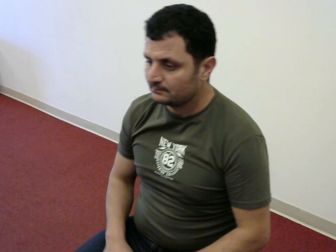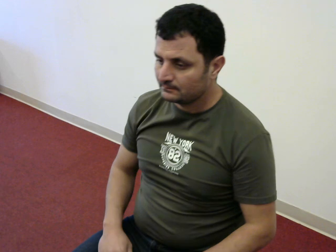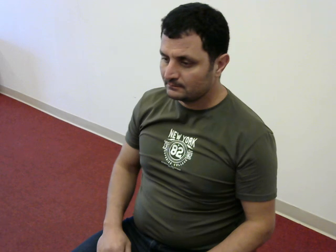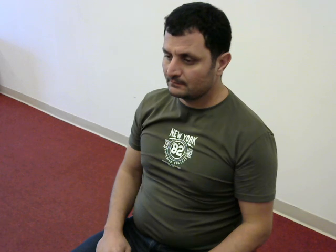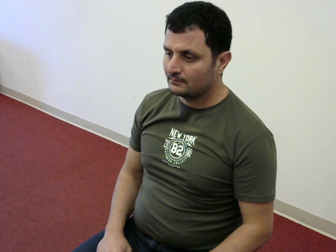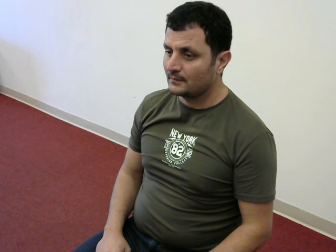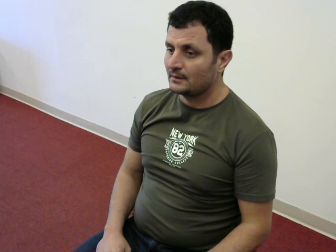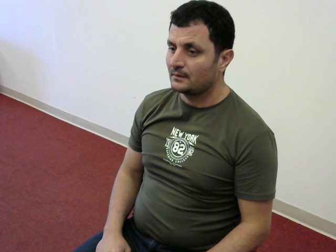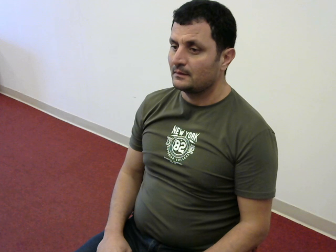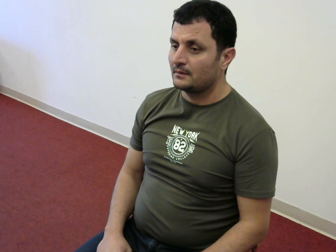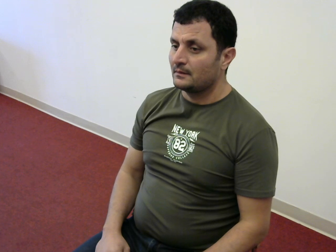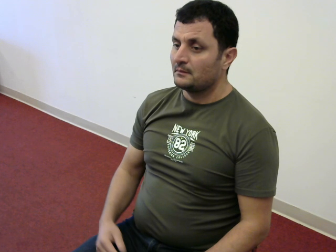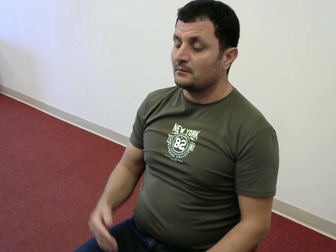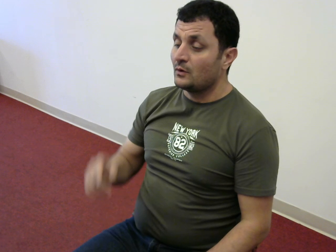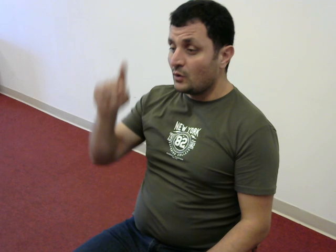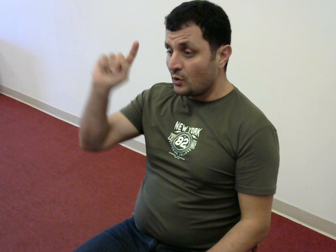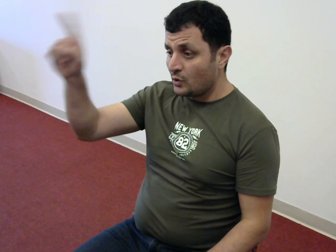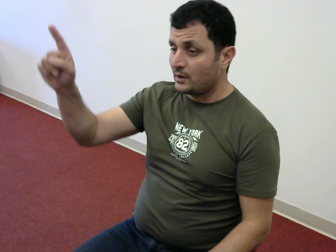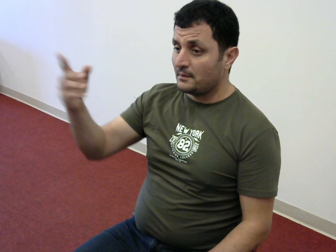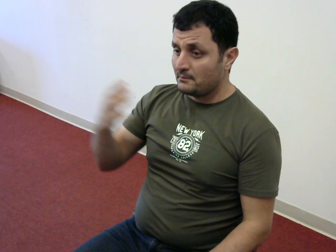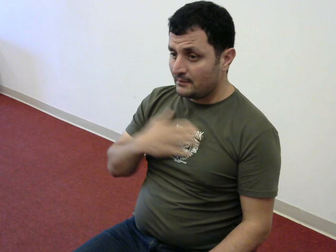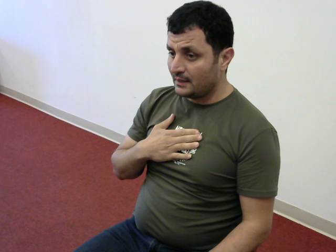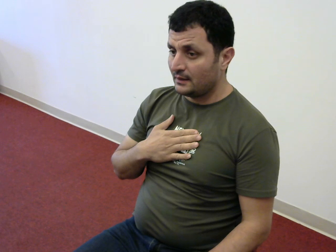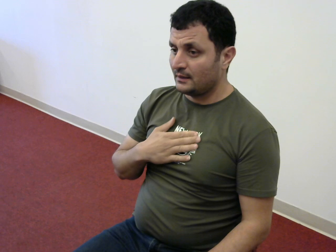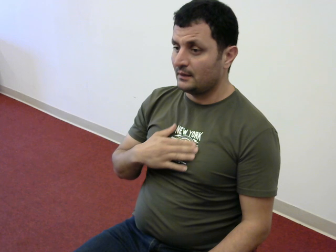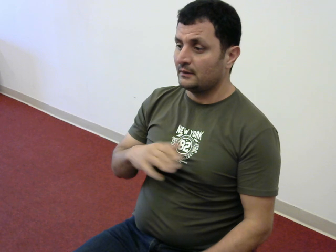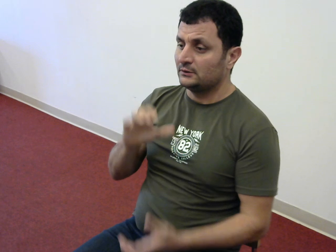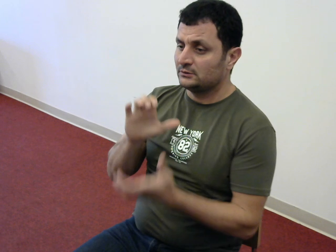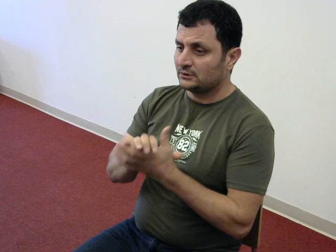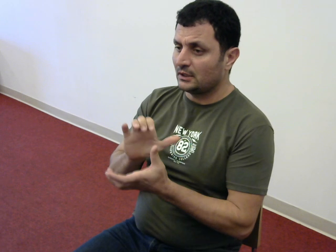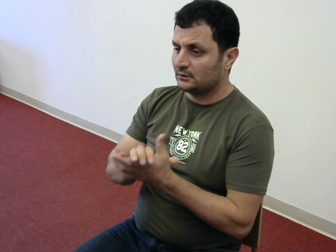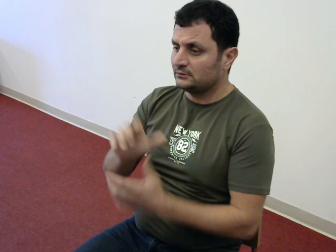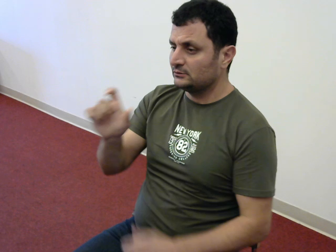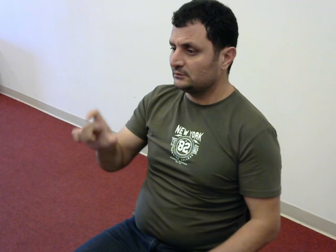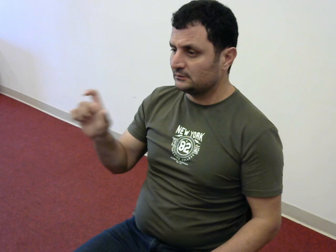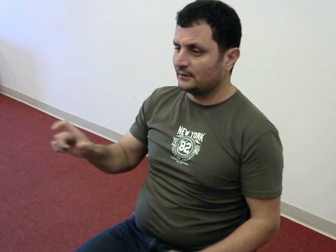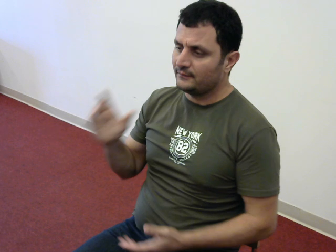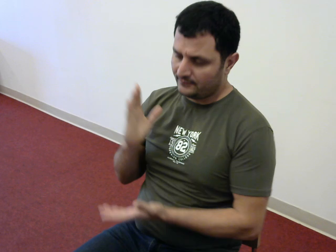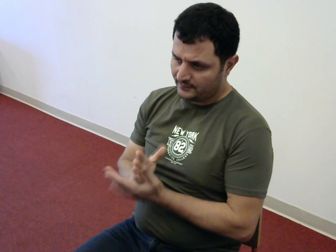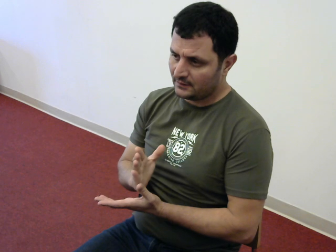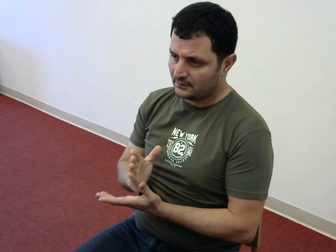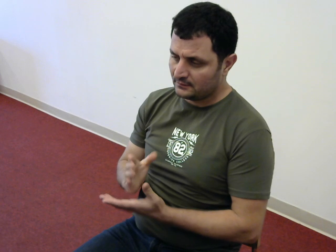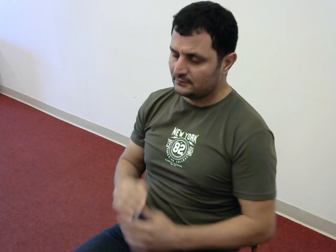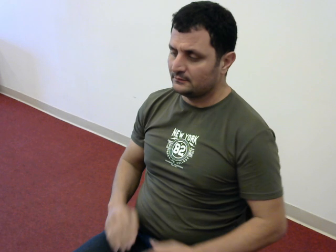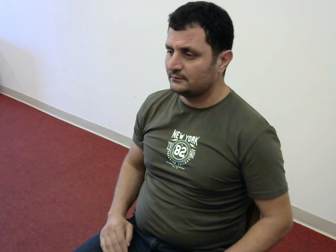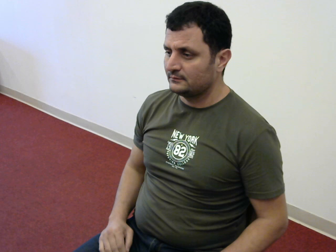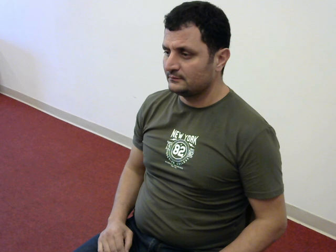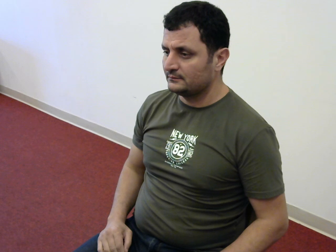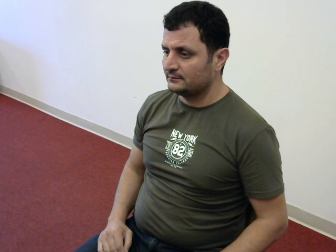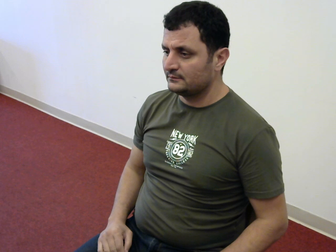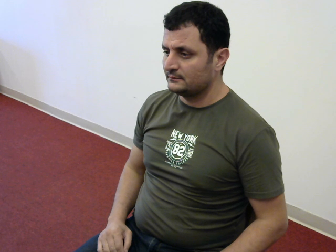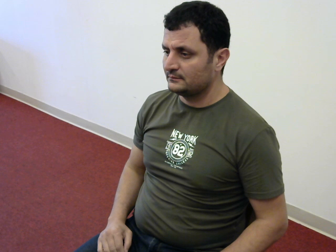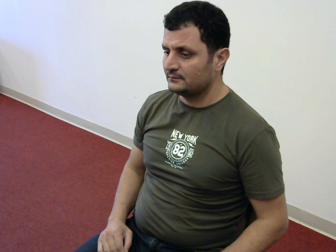Orda mənim tanıdığım insanlar var